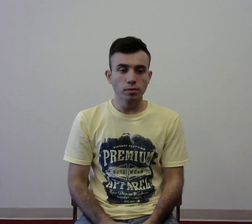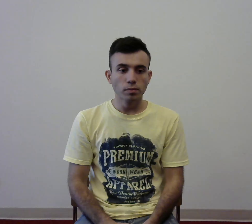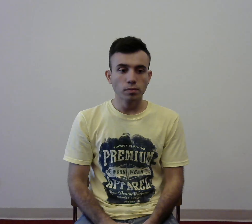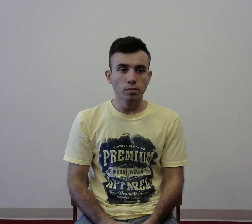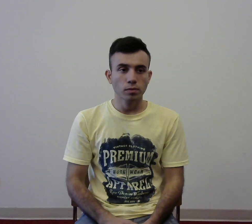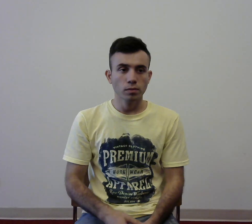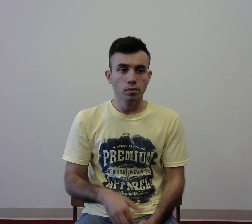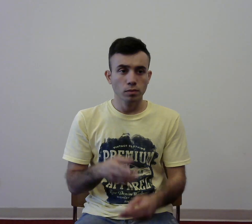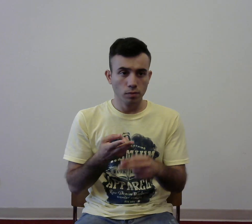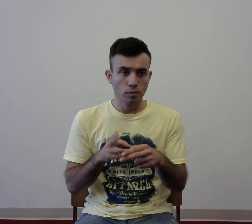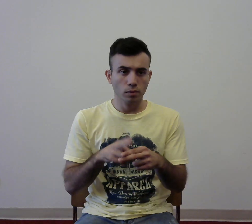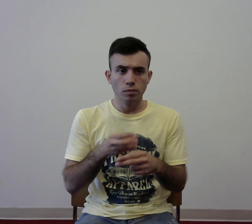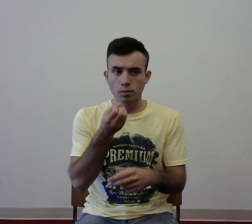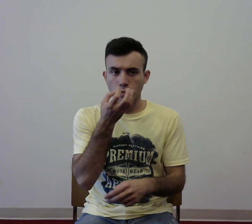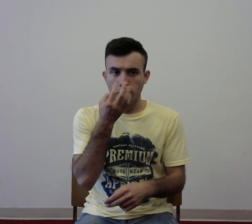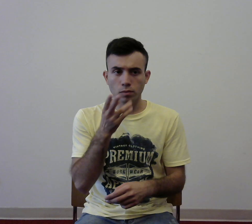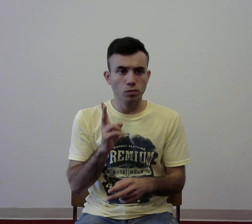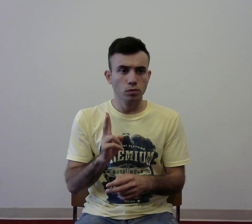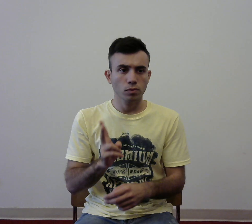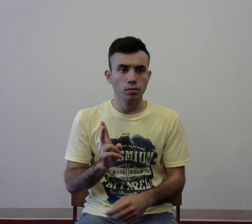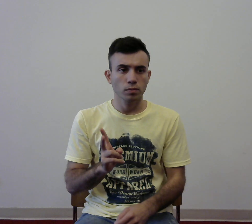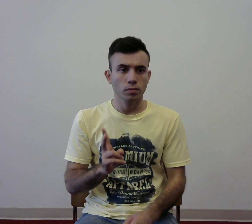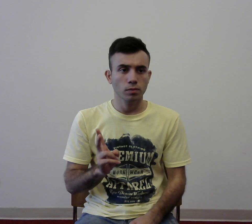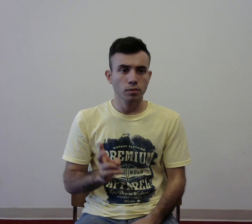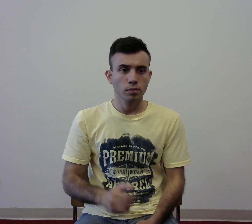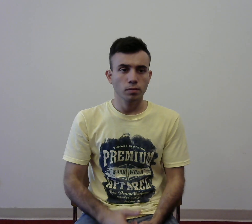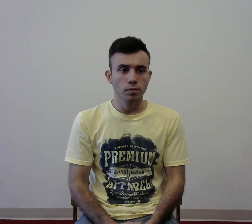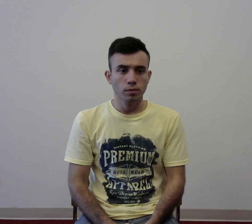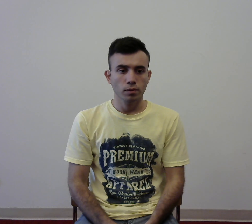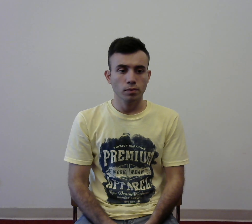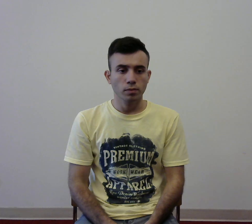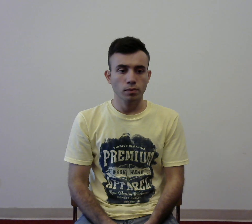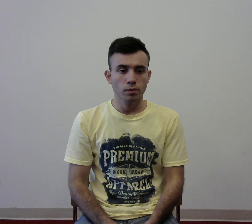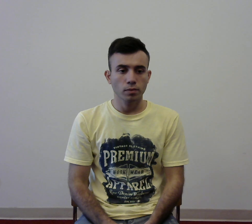Bu çiçəklər kimindir?